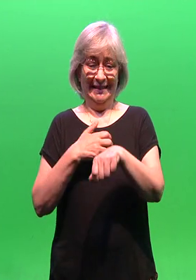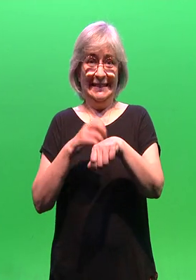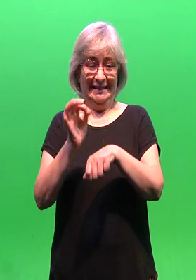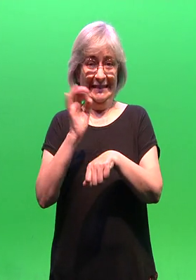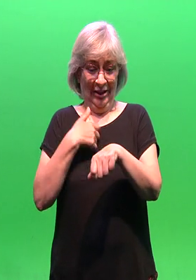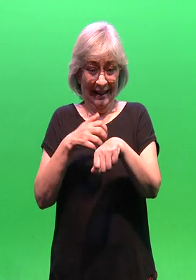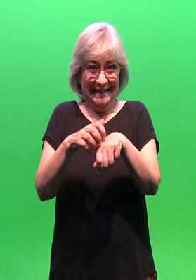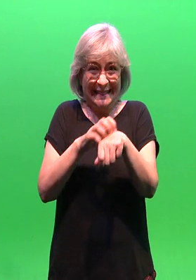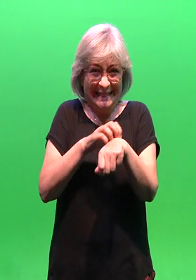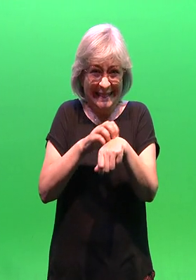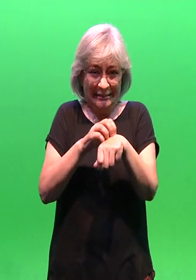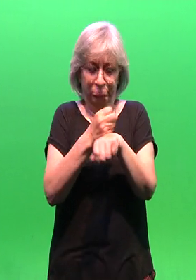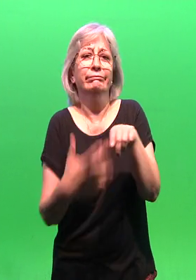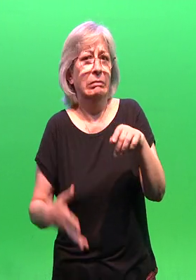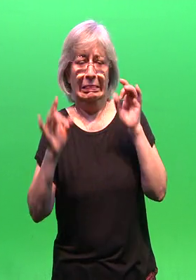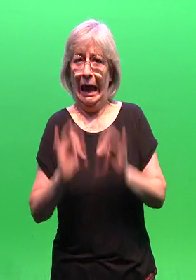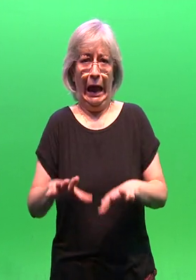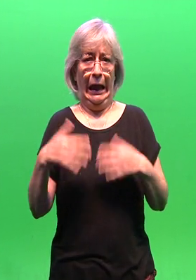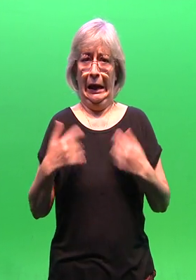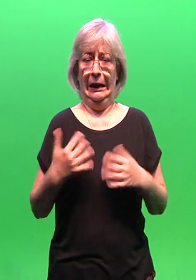Sí, quan em rasco em sagna molt fàcilment.